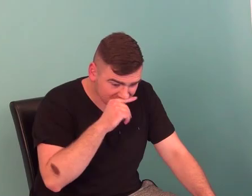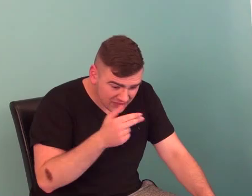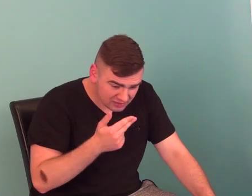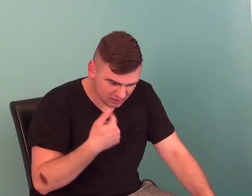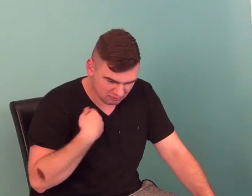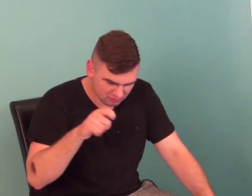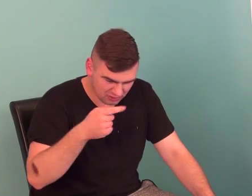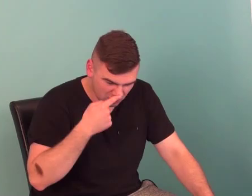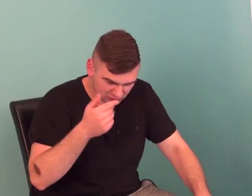W niedzielę wyjeżdżam do Olsztyna.